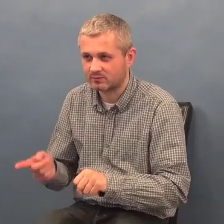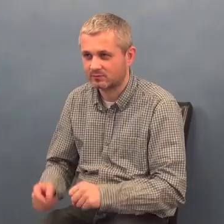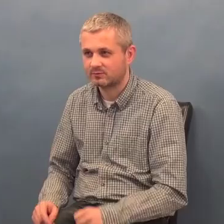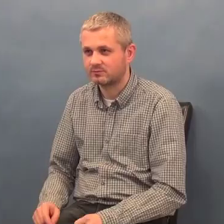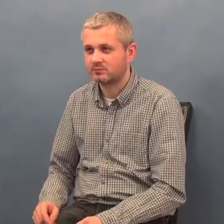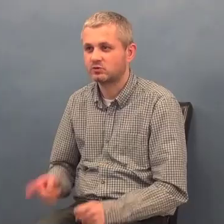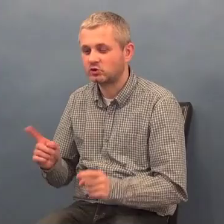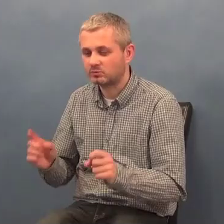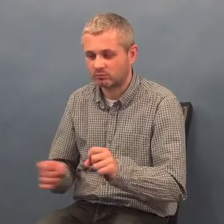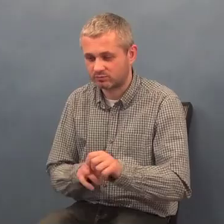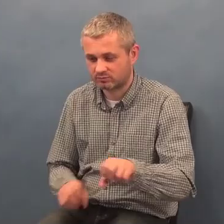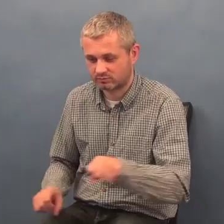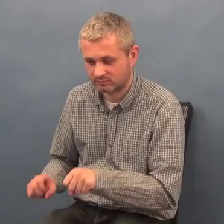Za szybko wsiadasz do samochodu. Nie wolno.